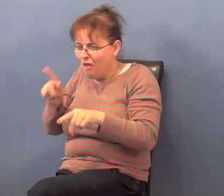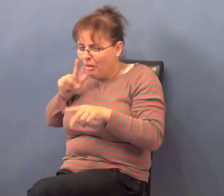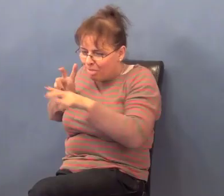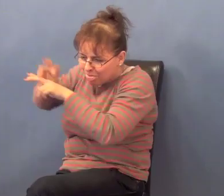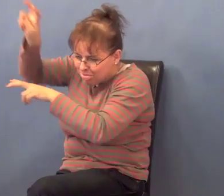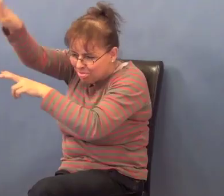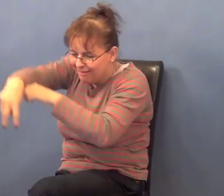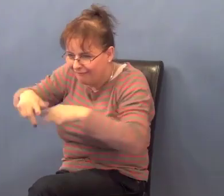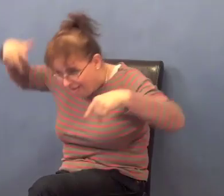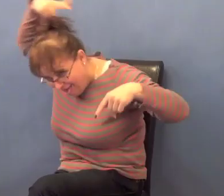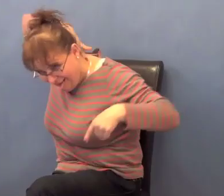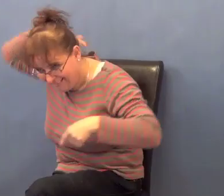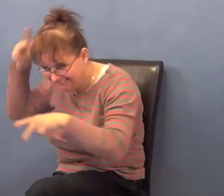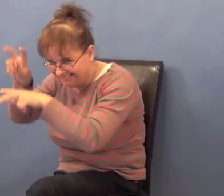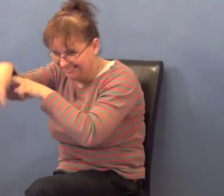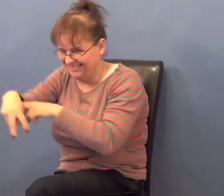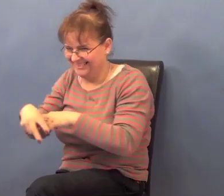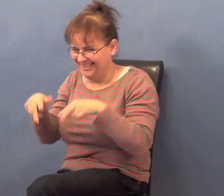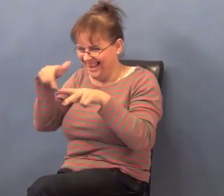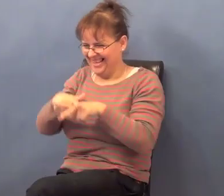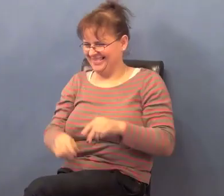Chłopiec wsiadł mu na grzbiet.